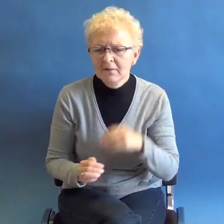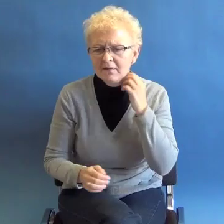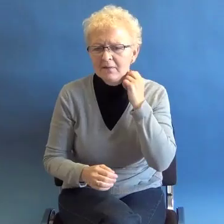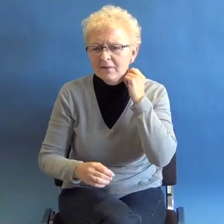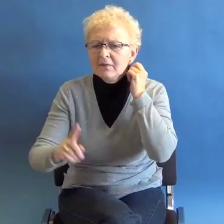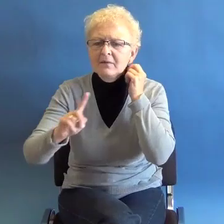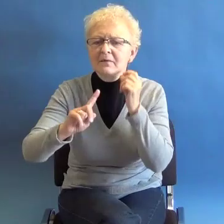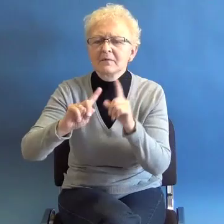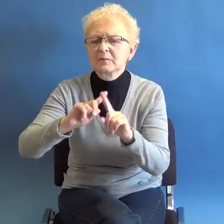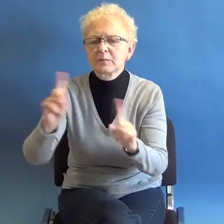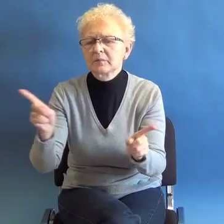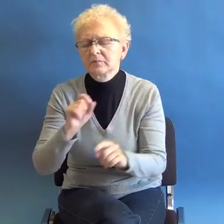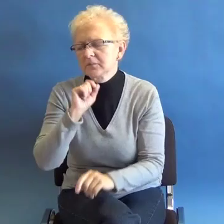Nie wolno, wcale.